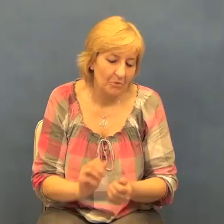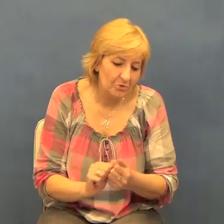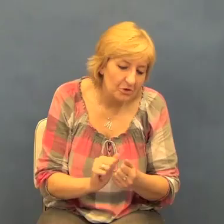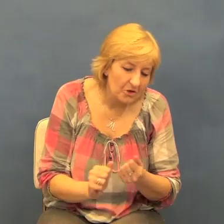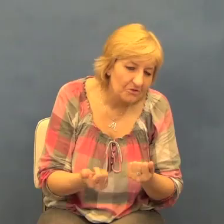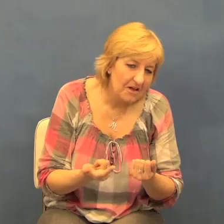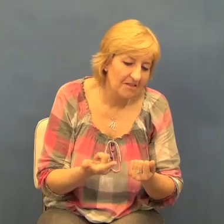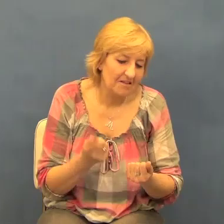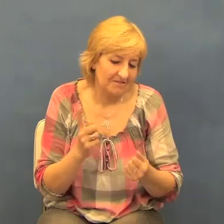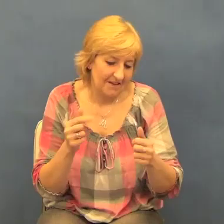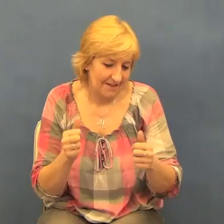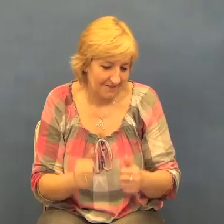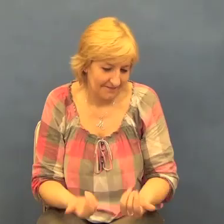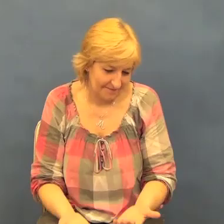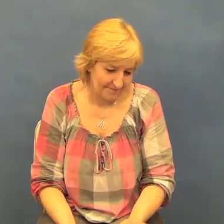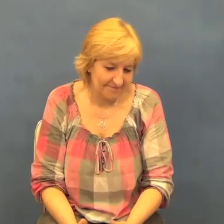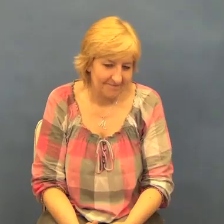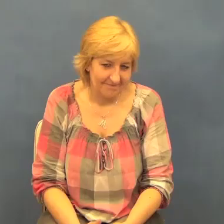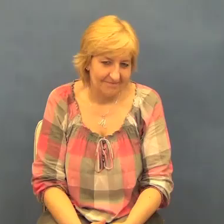Może być awaria to dlatego jest znak powieszony.